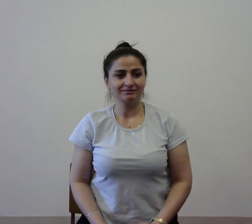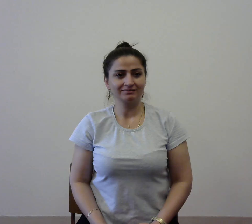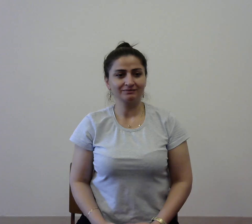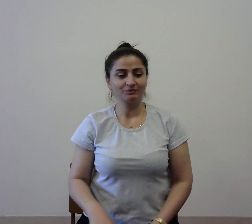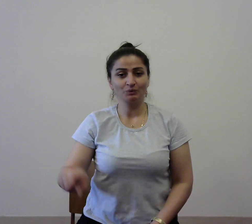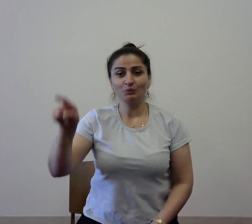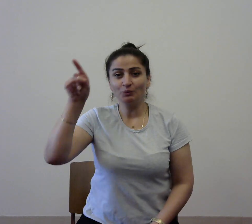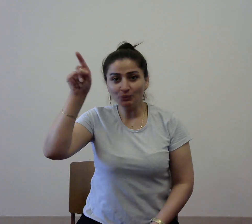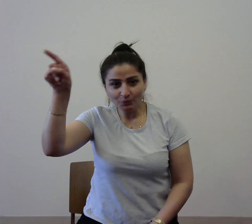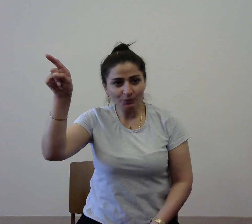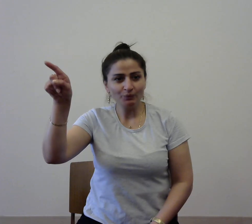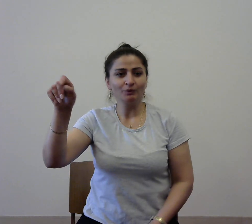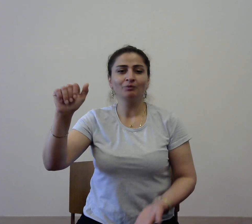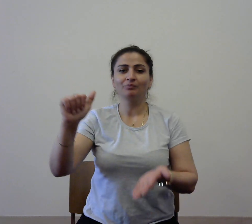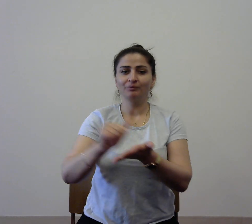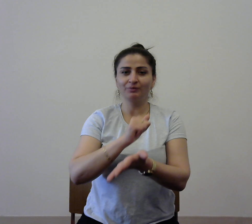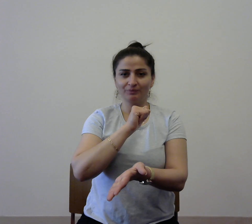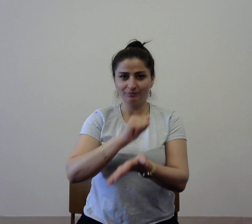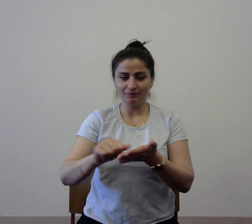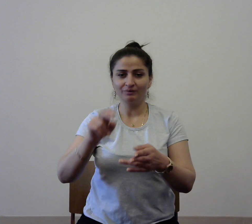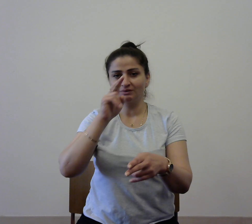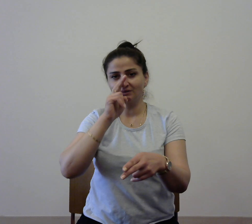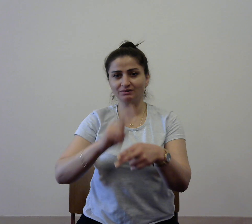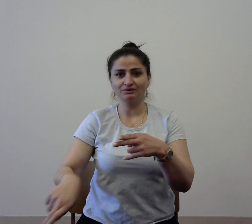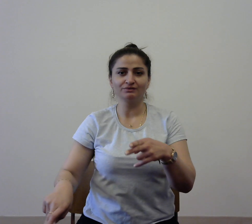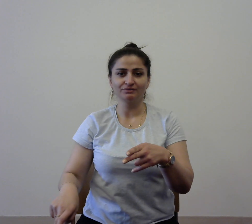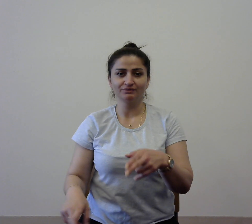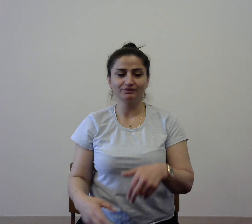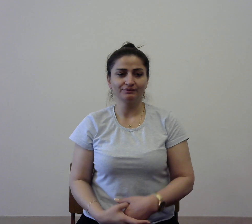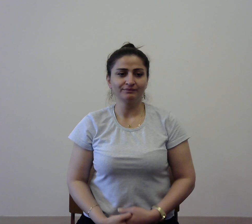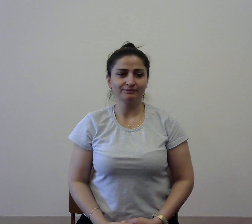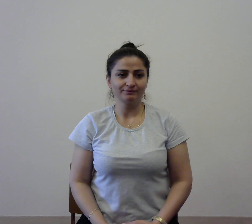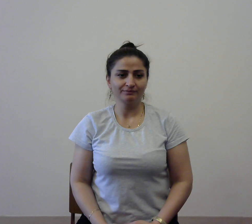O sənədlərini itirib